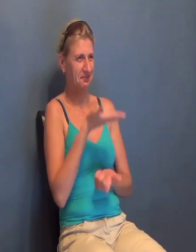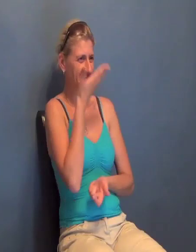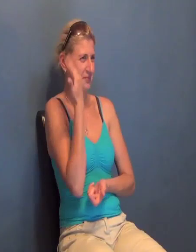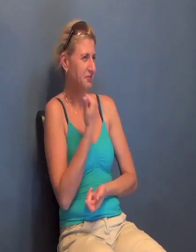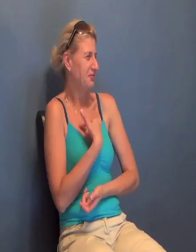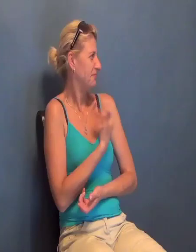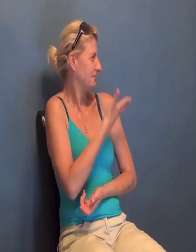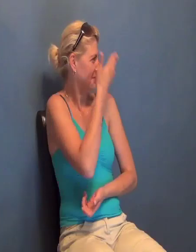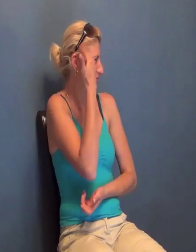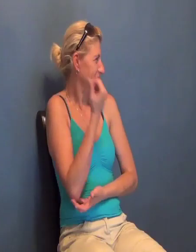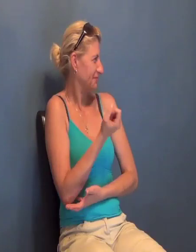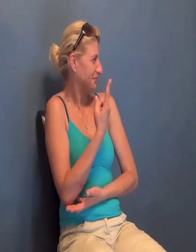Nie wiem, nie wiem.